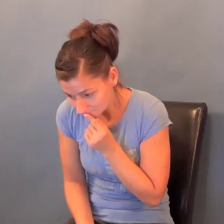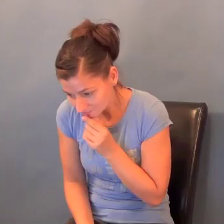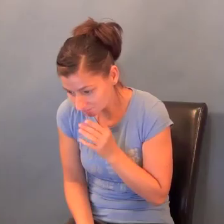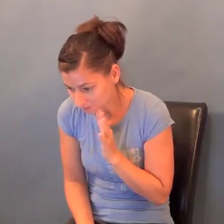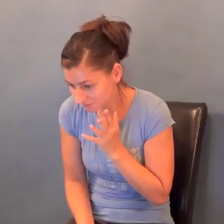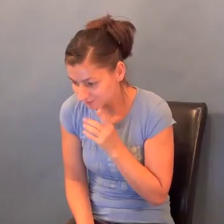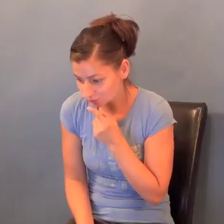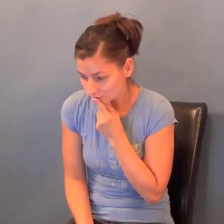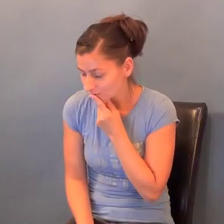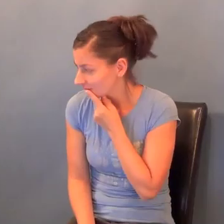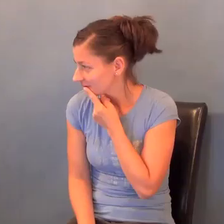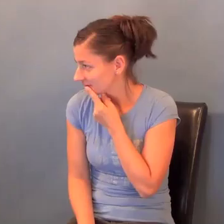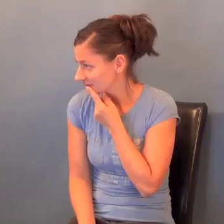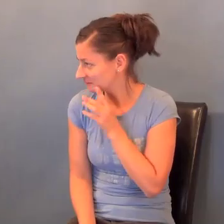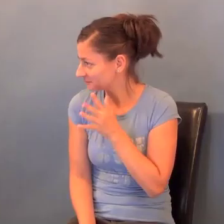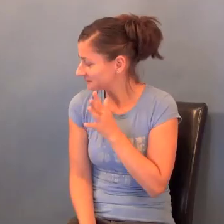Nie bardzo, nie bardzo.